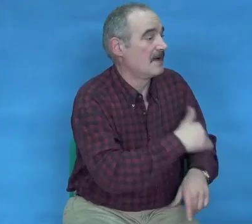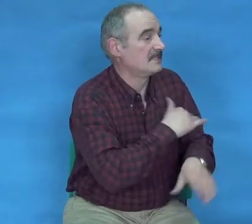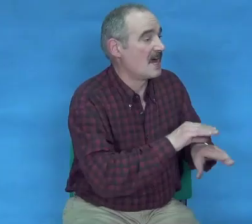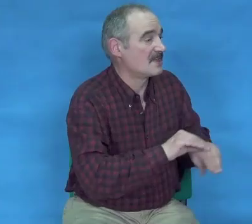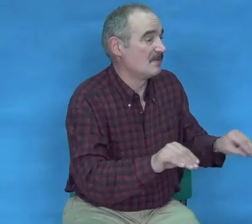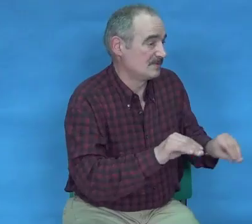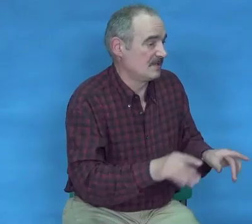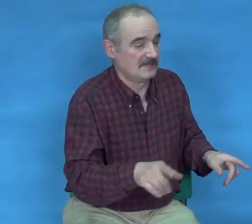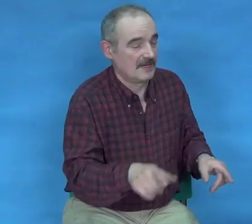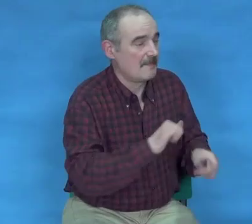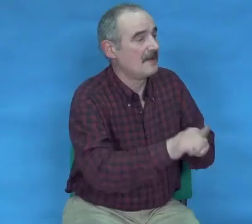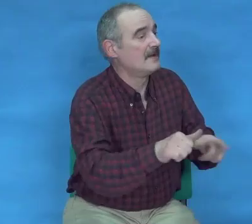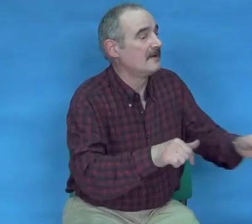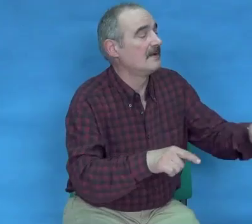Nauczyciele szkolni...